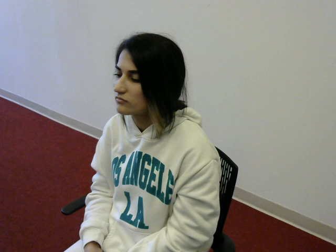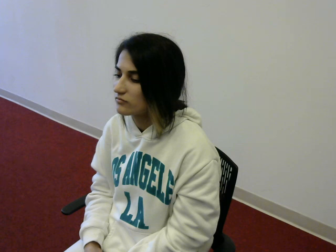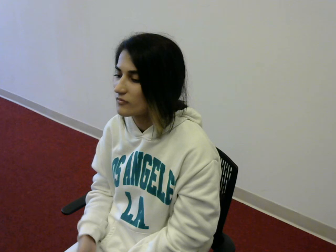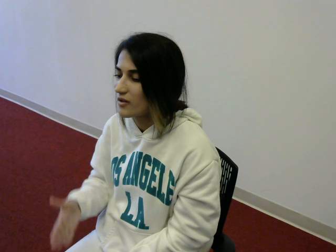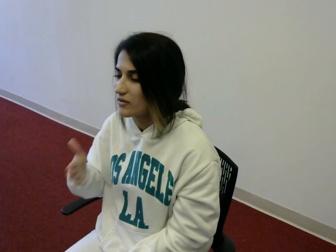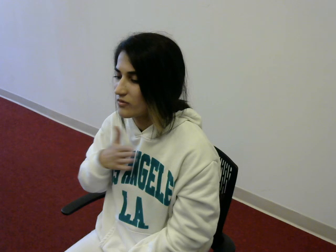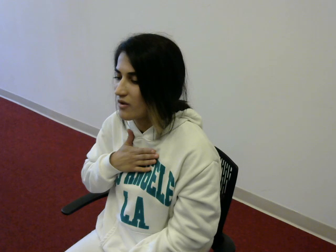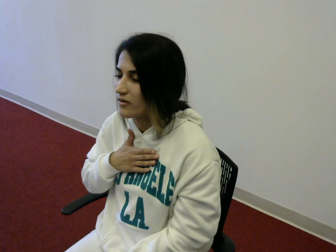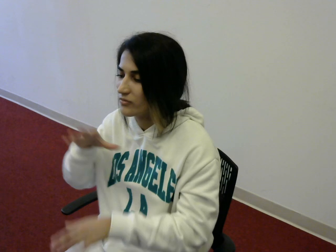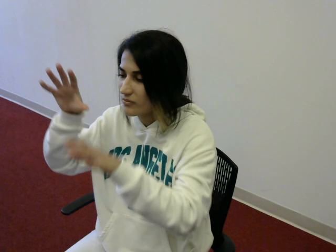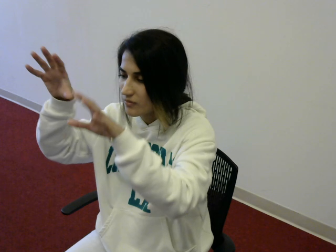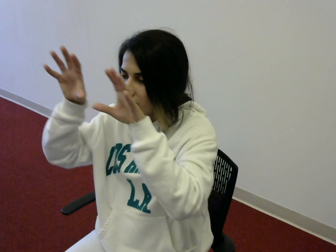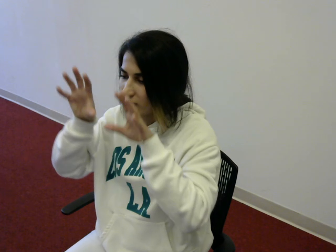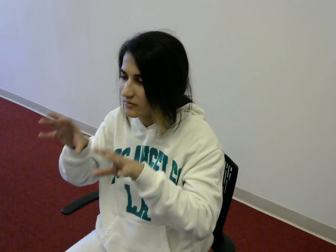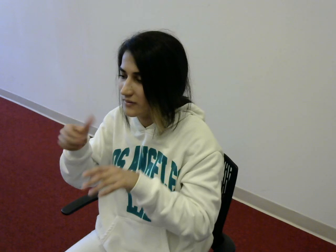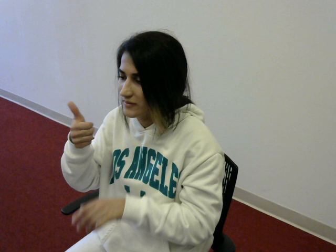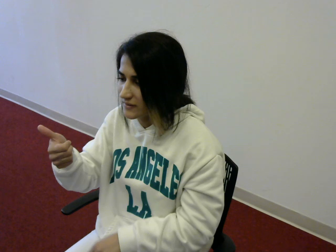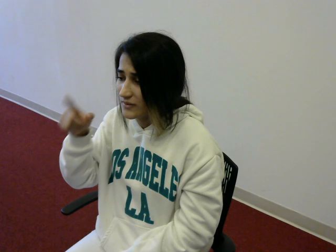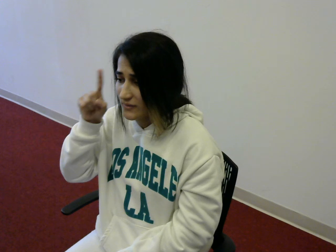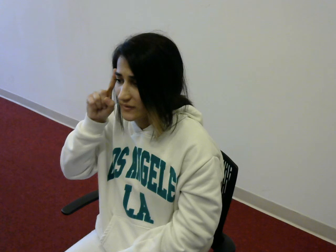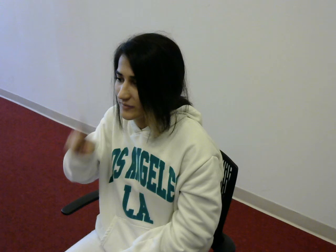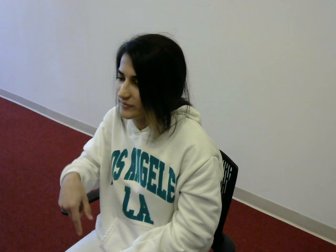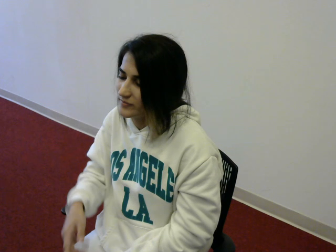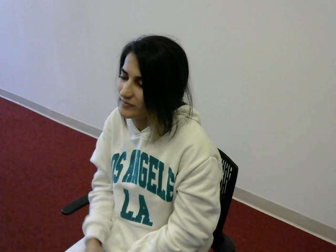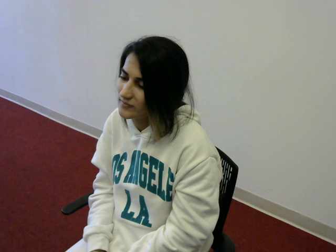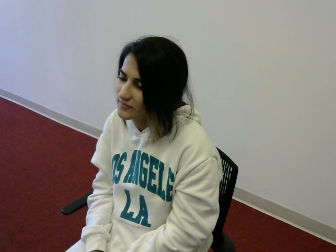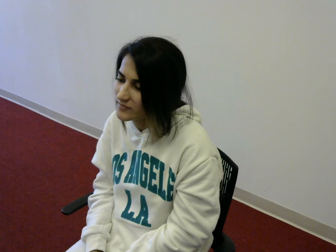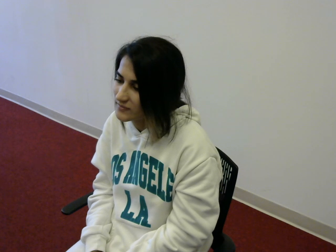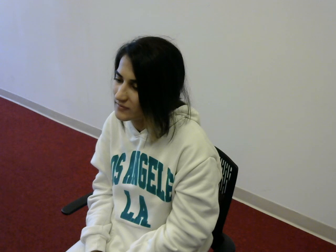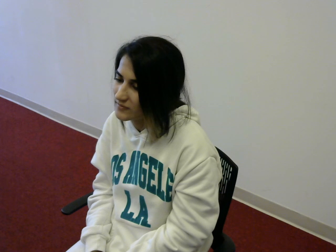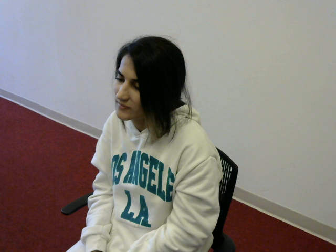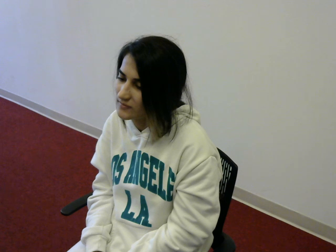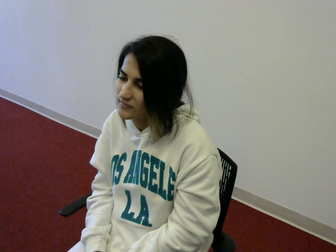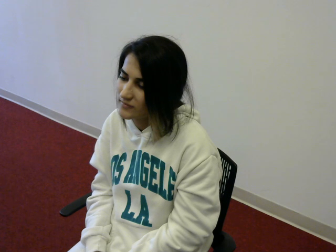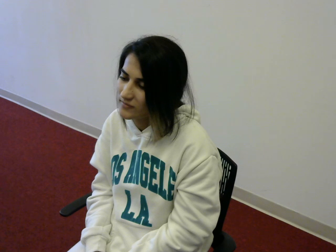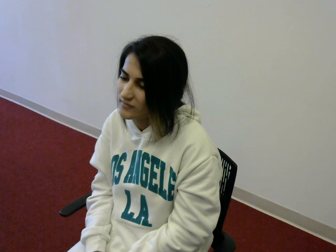Mən qanunvericiliyi yaxşı bilirəm